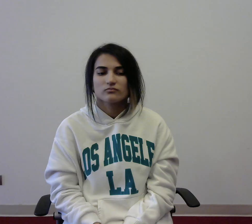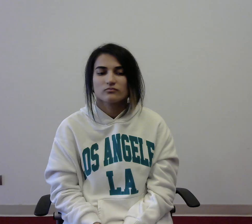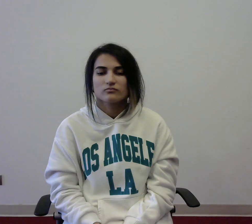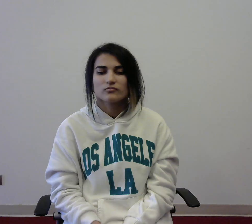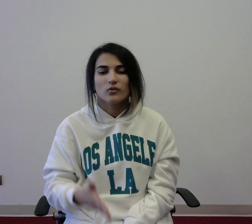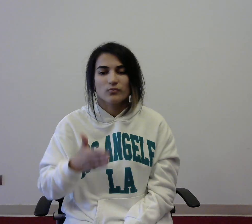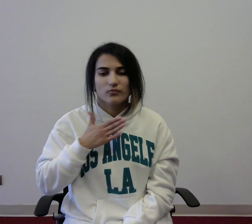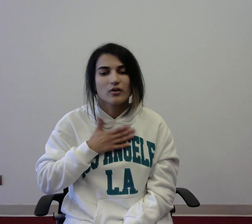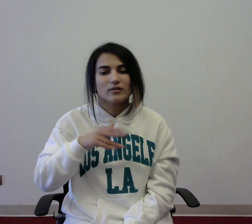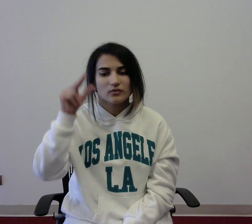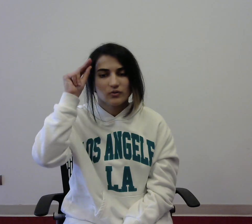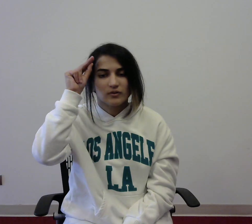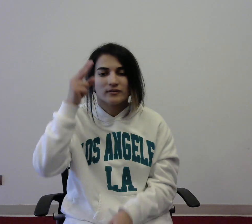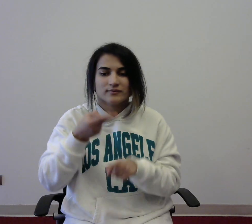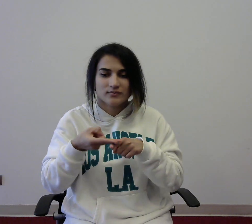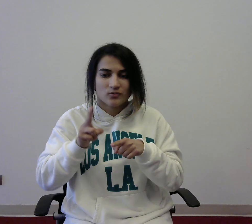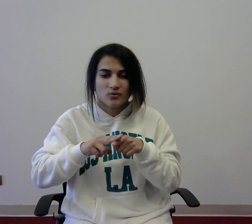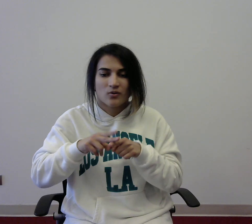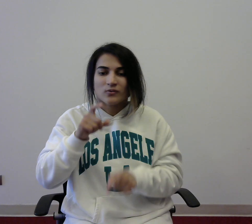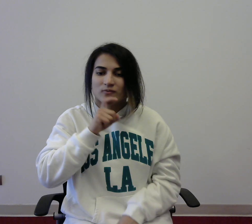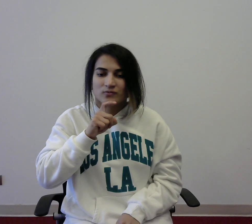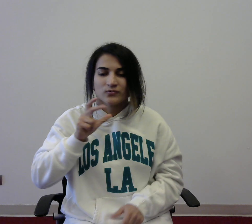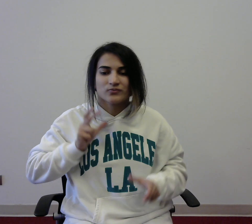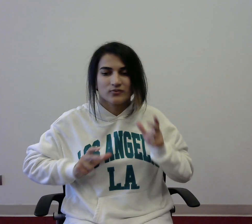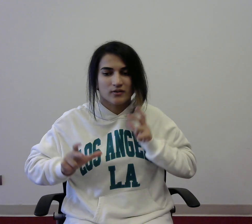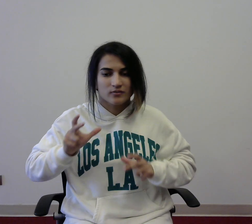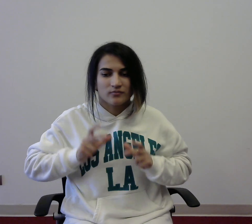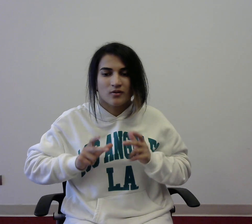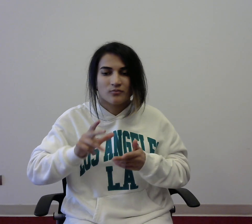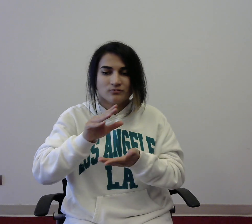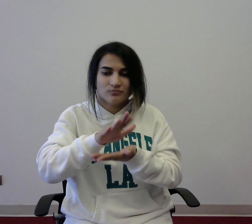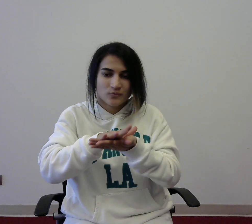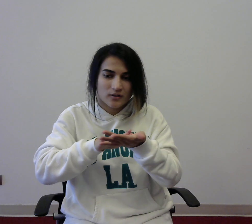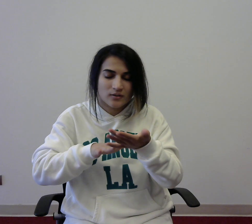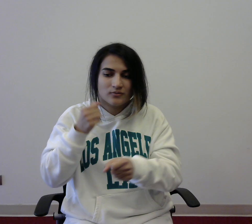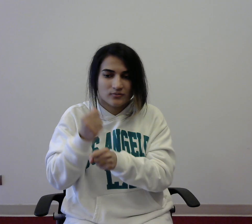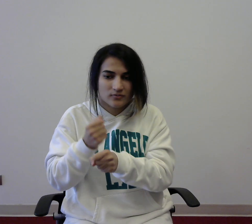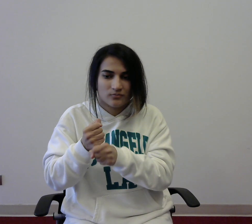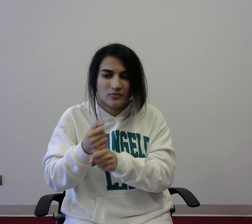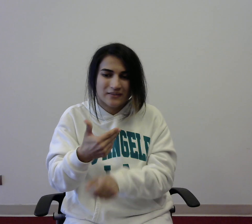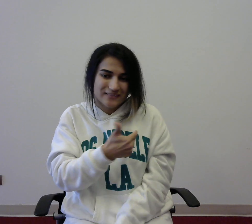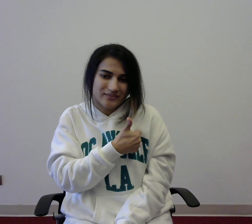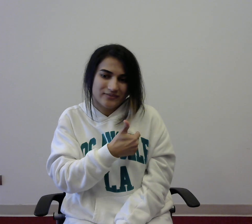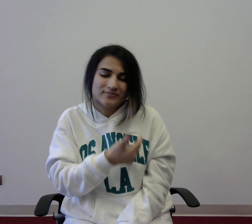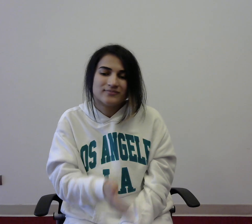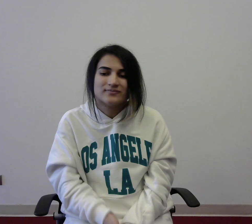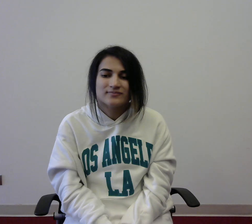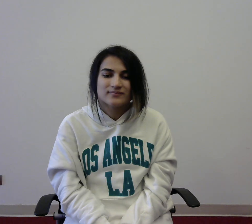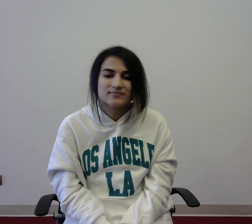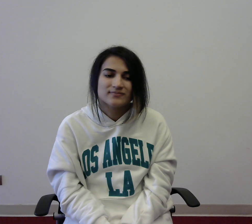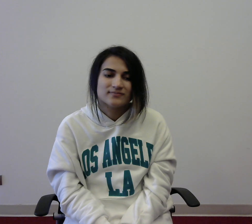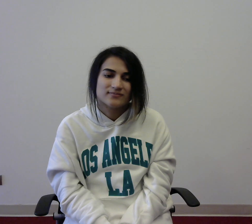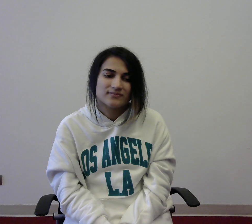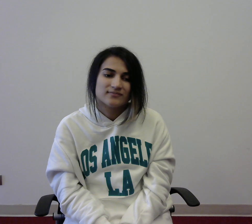Mən təhsilimi bu universitetdə davam etmək istəyirəm